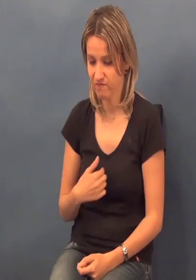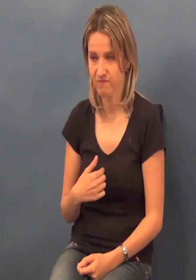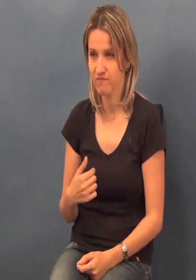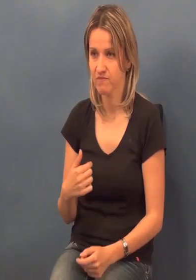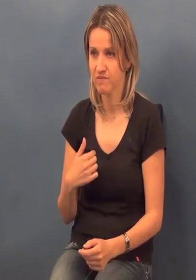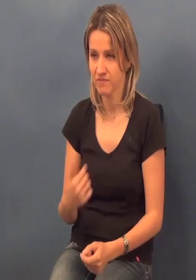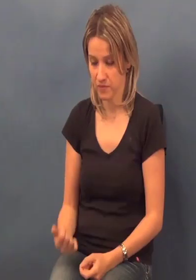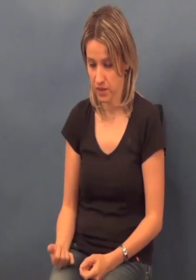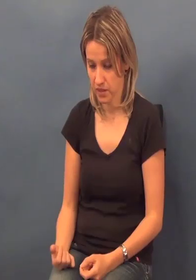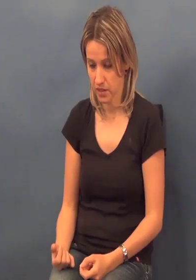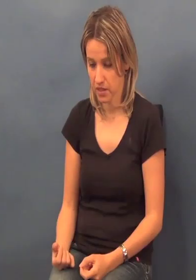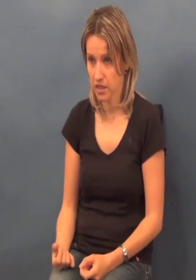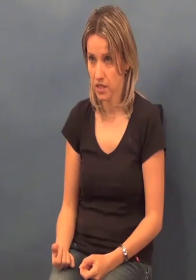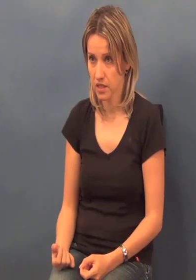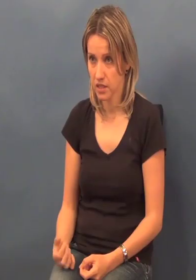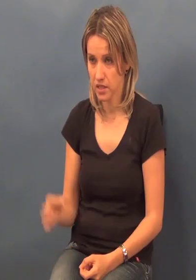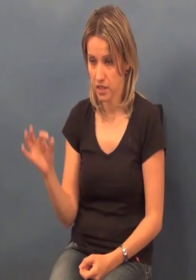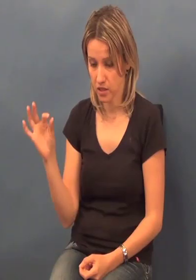Ja...